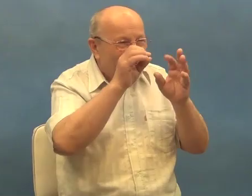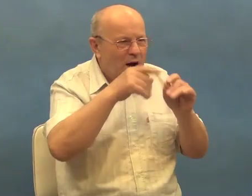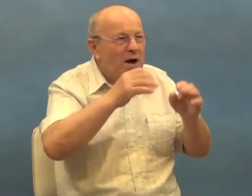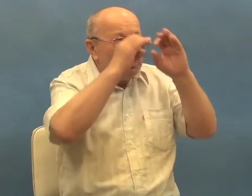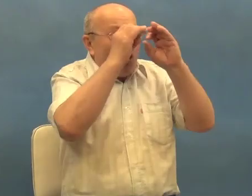Zaciera ręce.